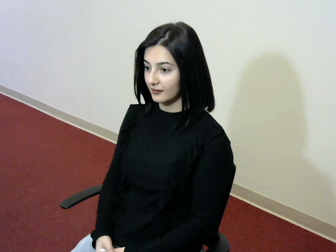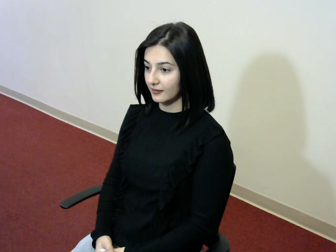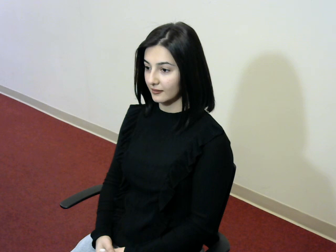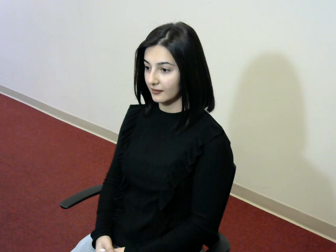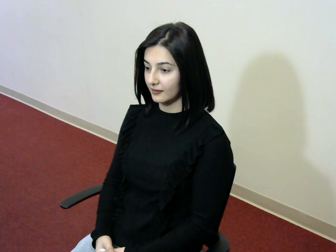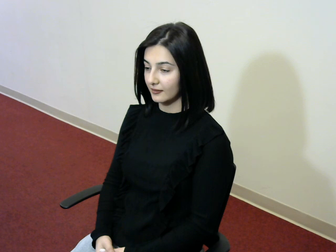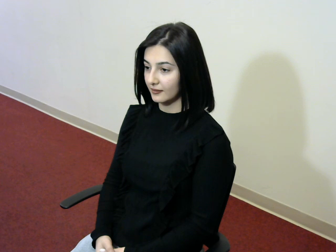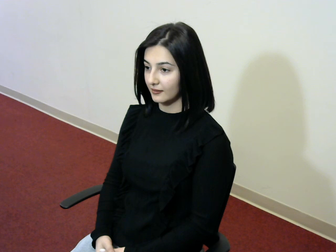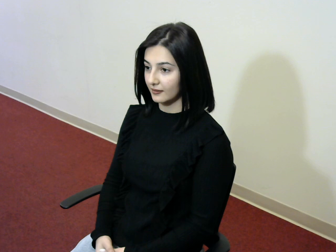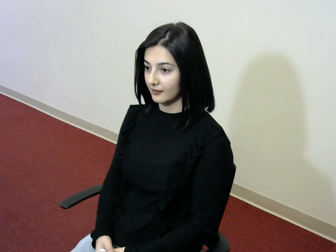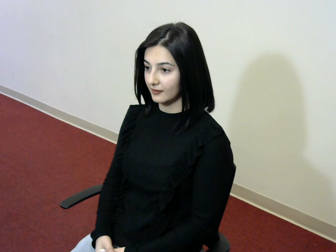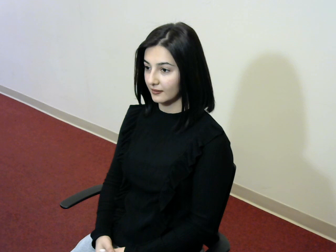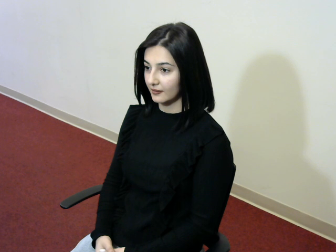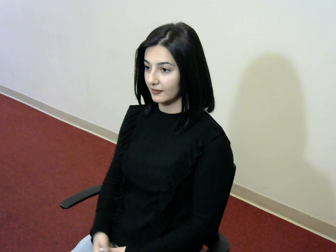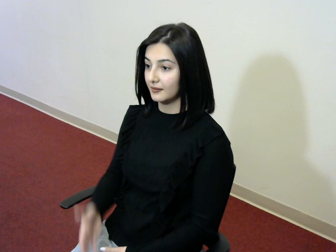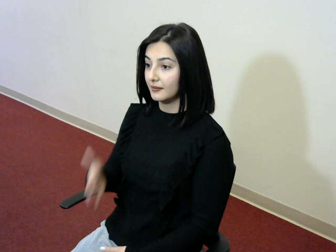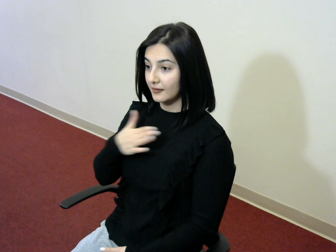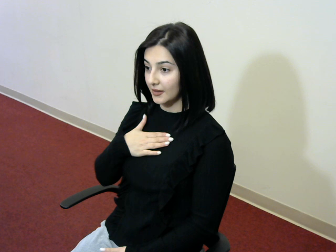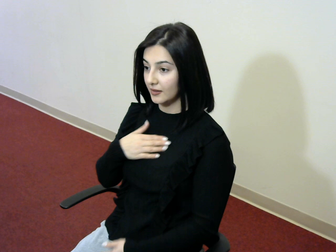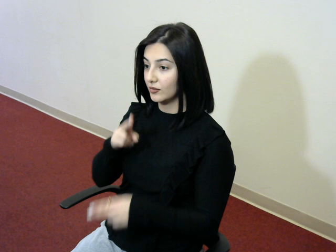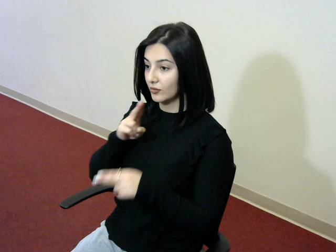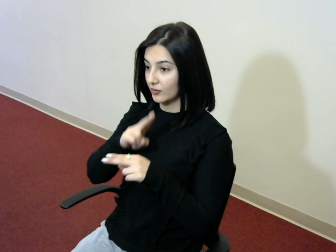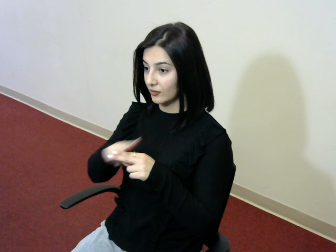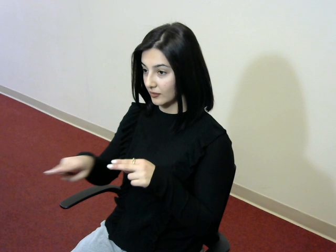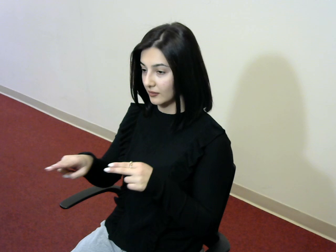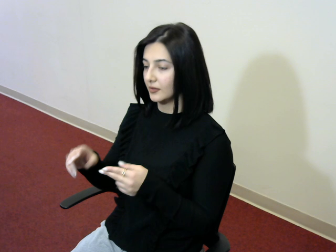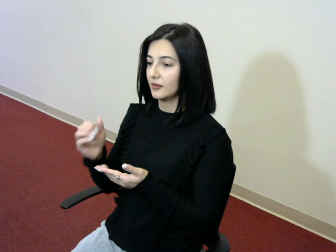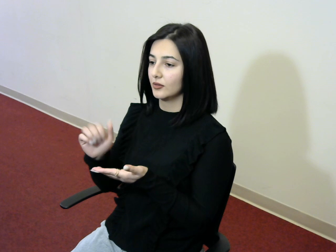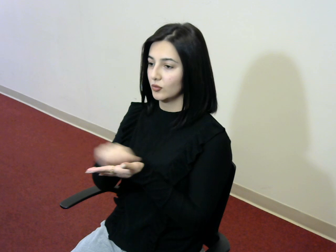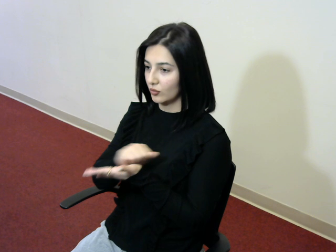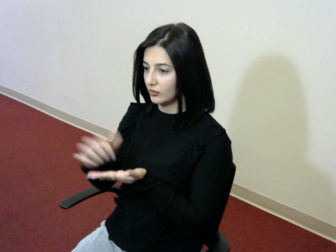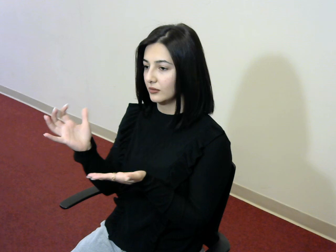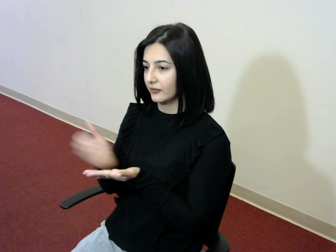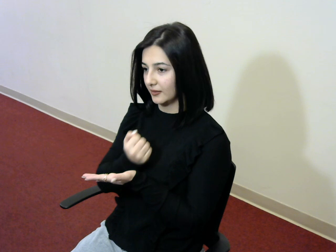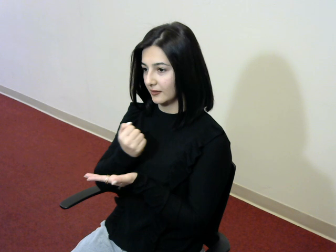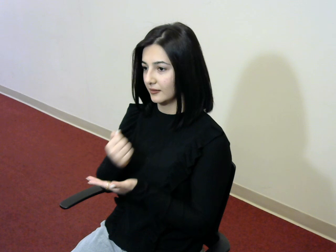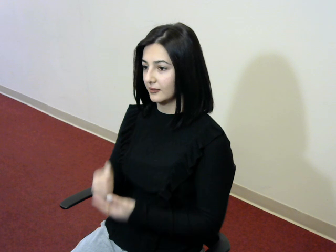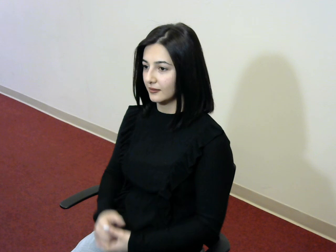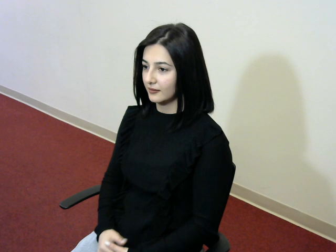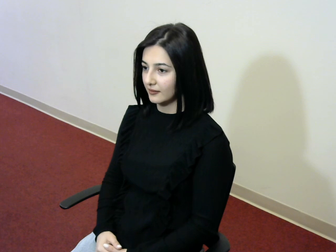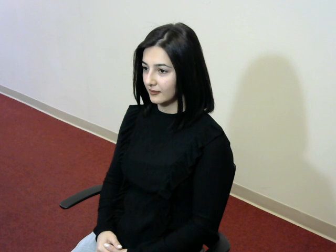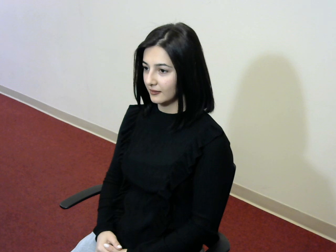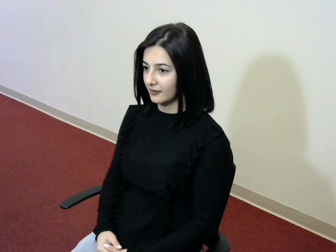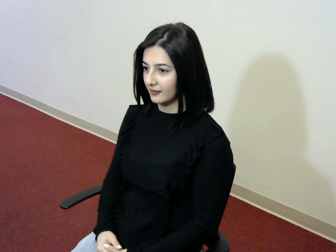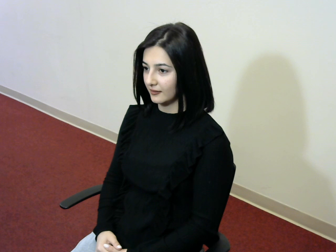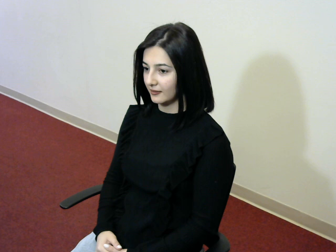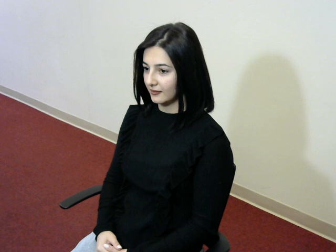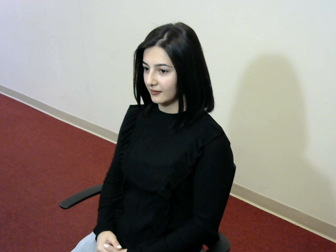Mən itirdiyim sənədi tapmışam